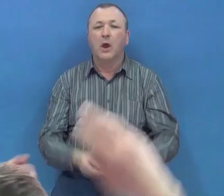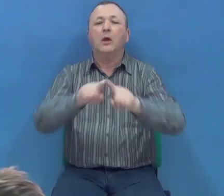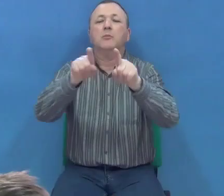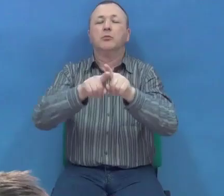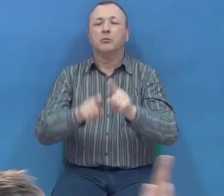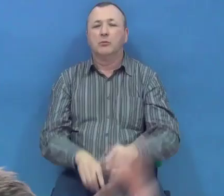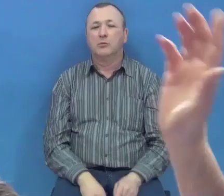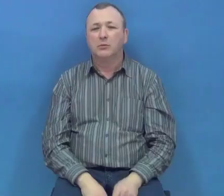Tak samo...